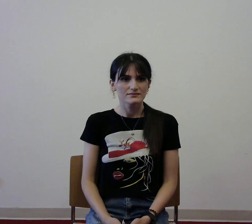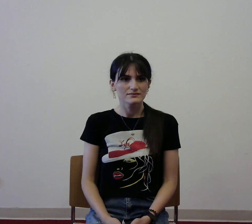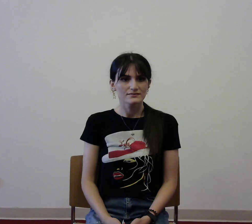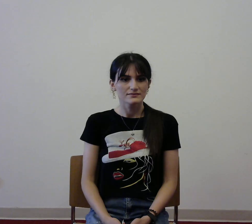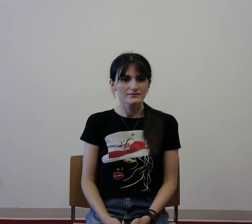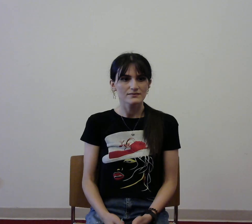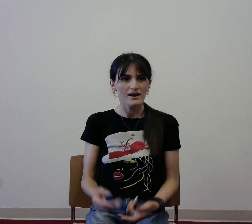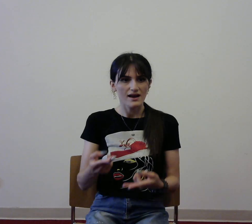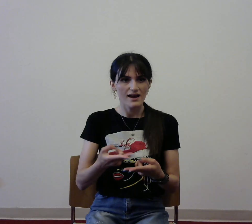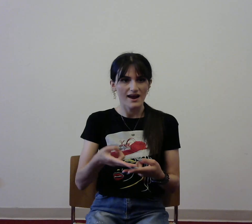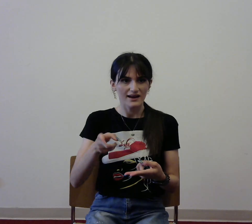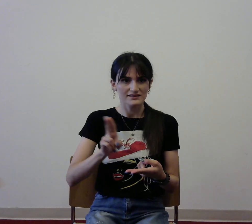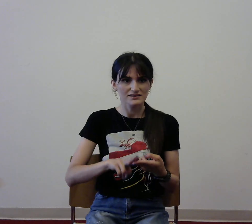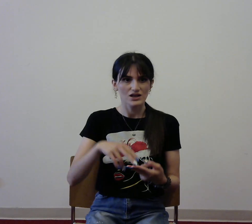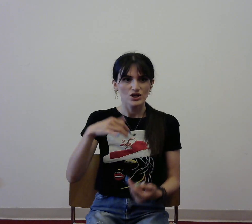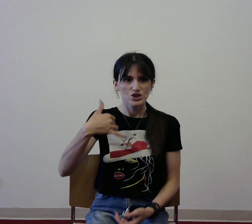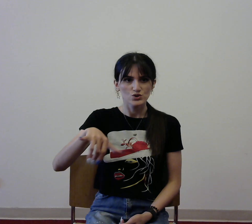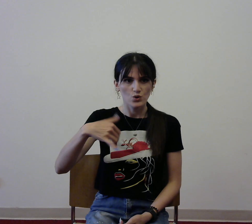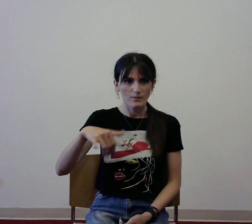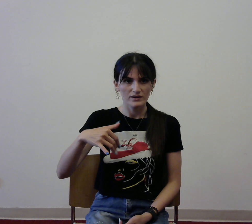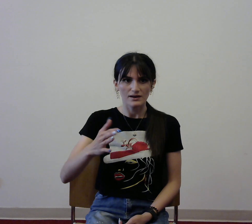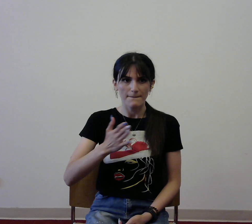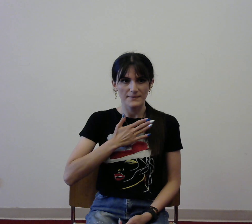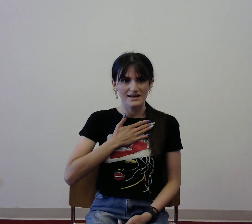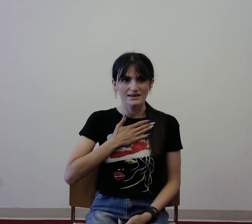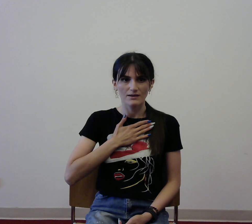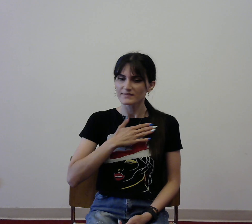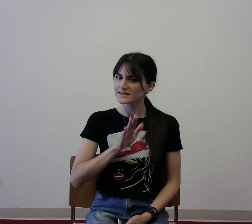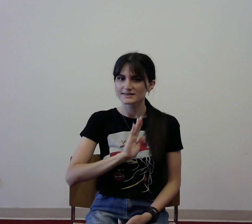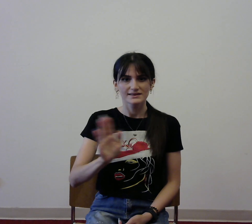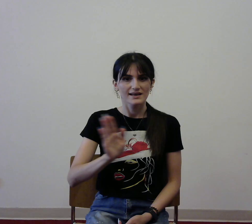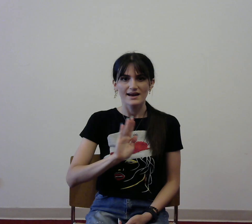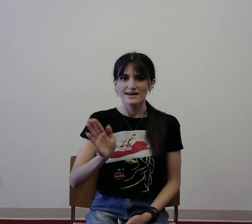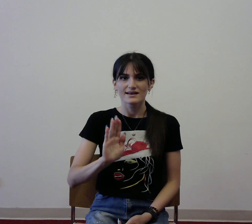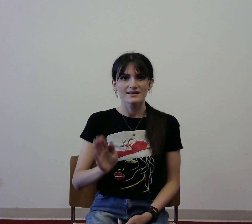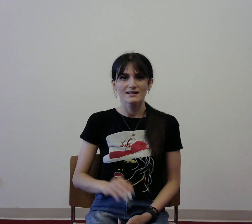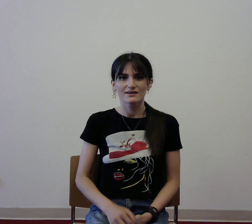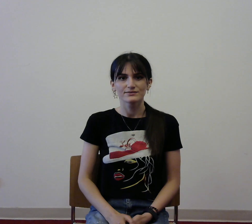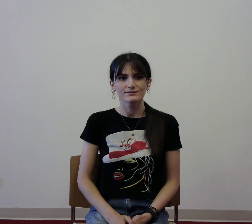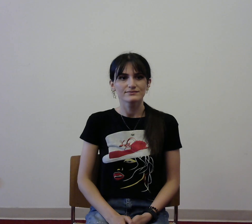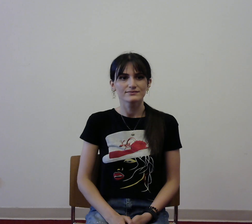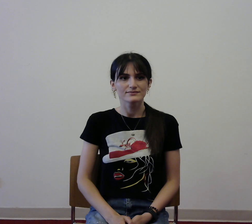Bu çanta mənim deyil